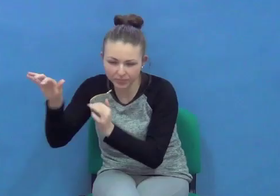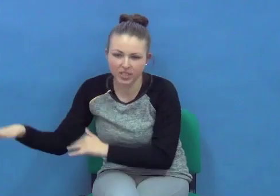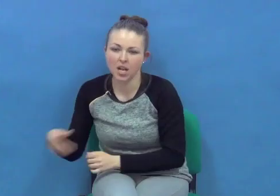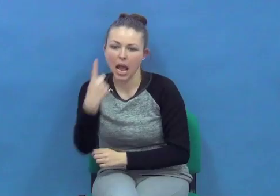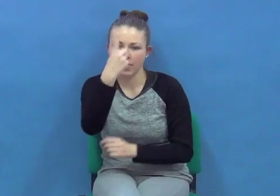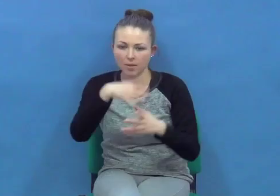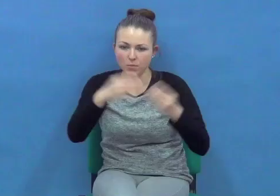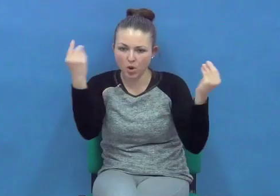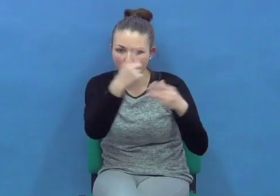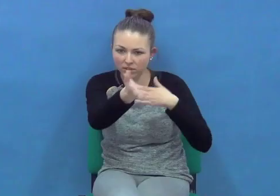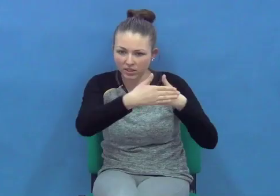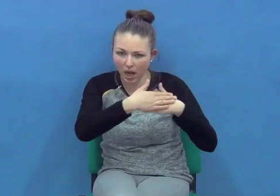Jeden pokój był zamknięty.